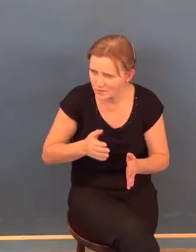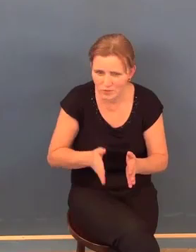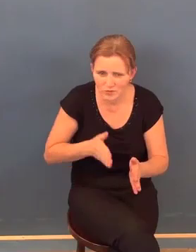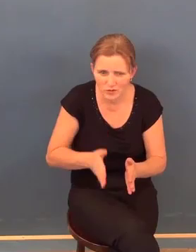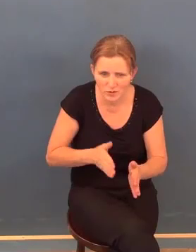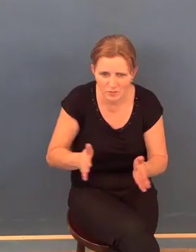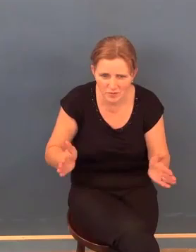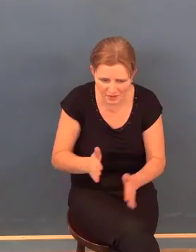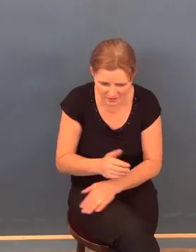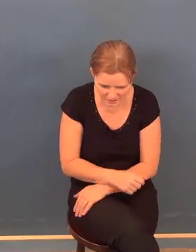Mały pociąg.